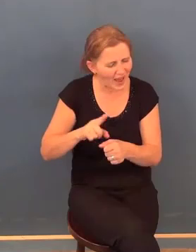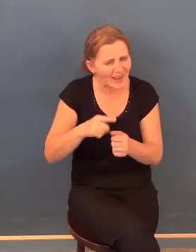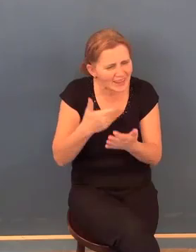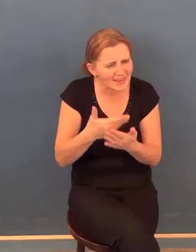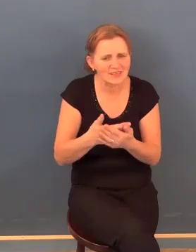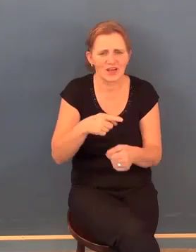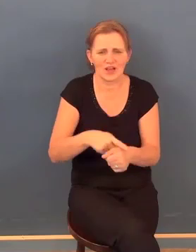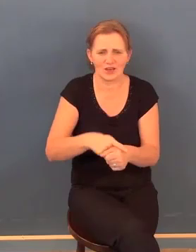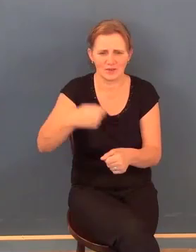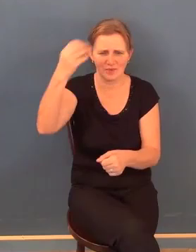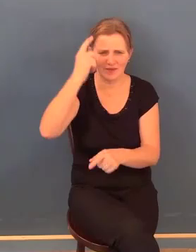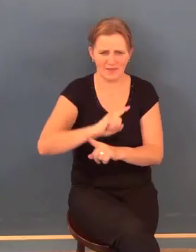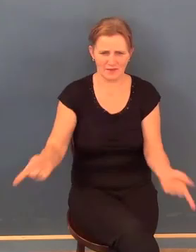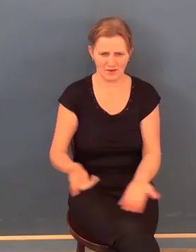Ale dlaczego koń nie może się kąpać pod prysznicem?